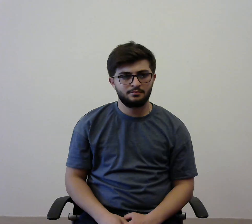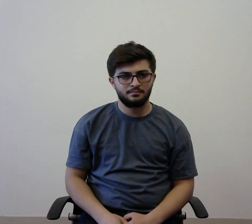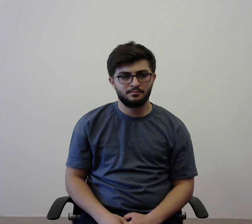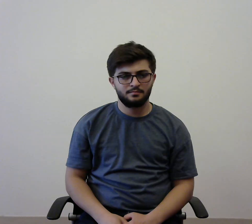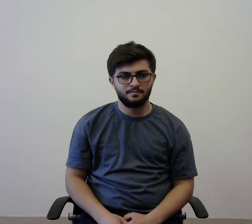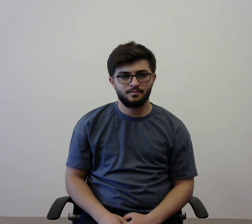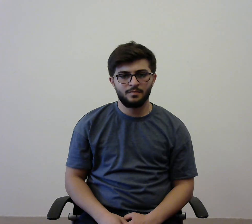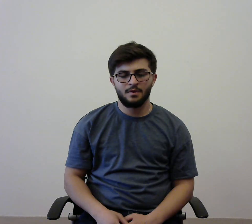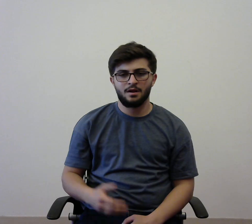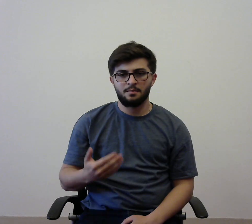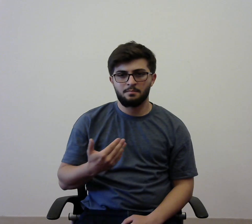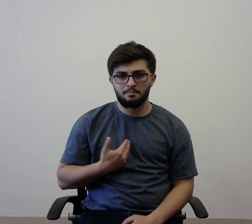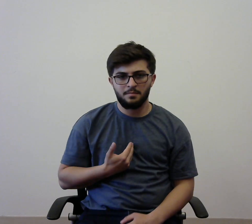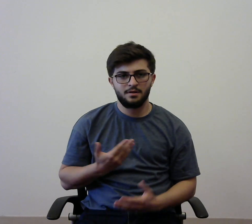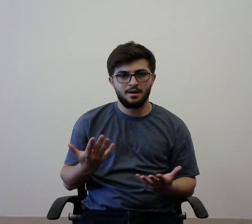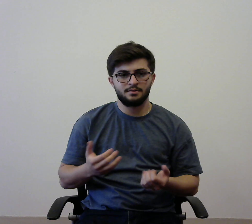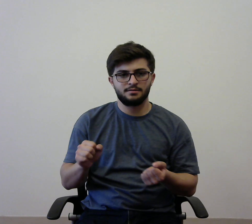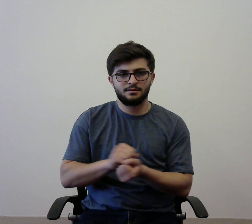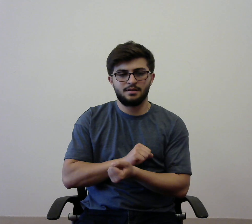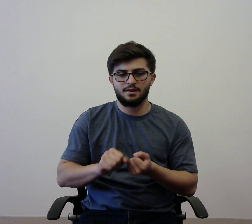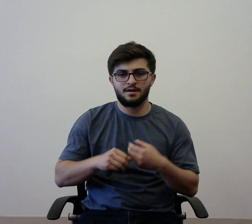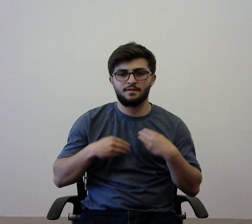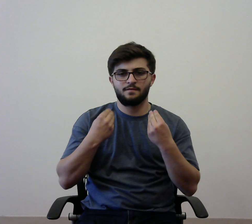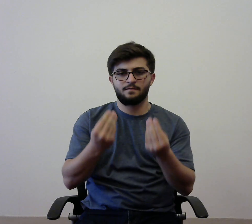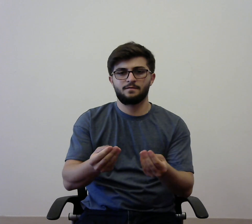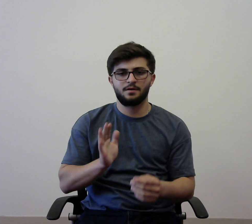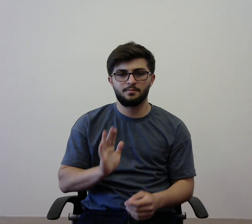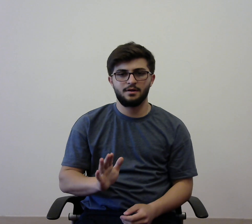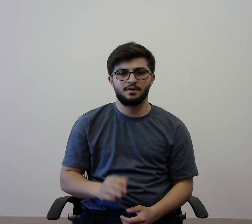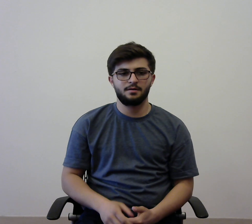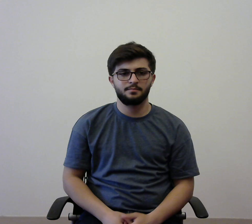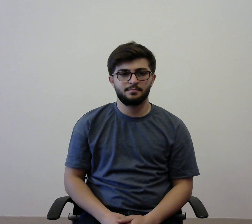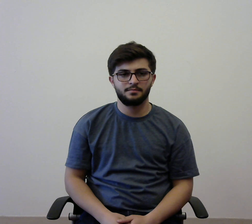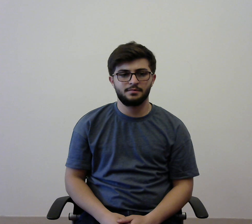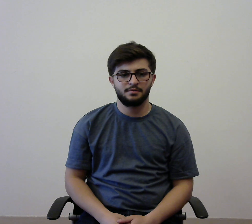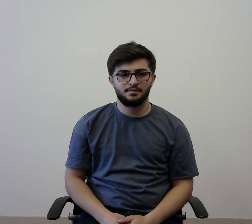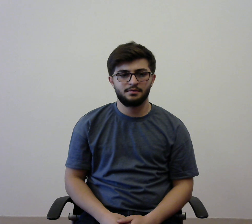Mən hansı sənədləri verməliyəm?